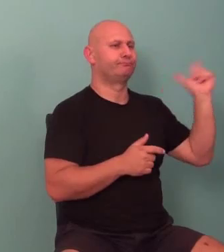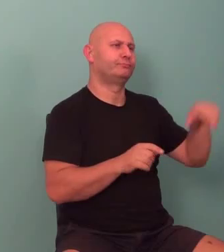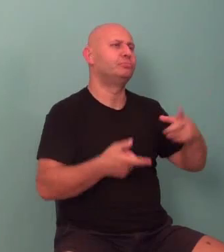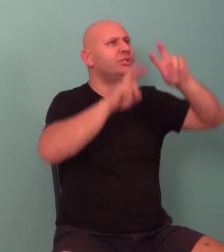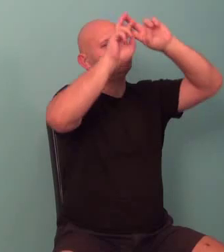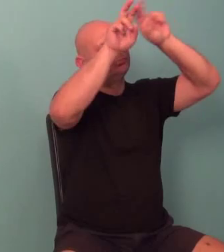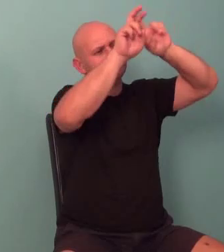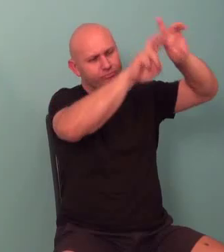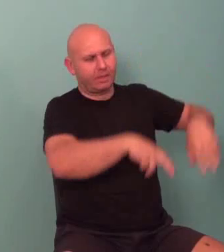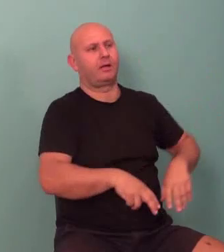Chaplin usuwa zbite szkło z okiennicy.